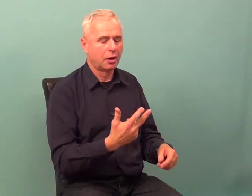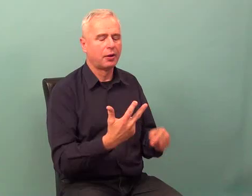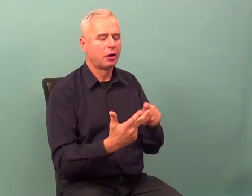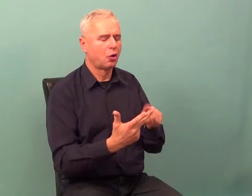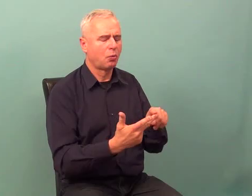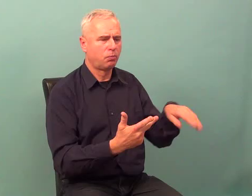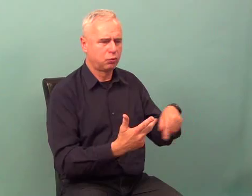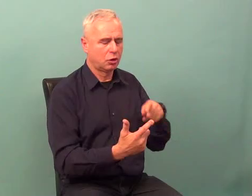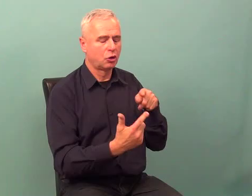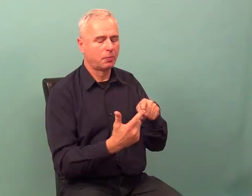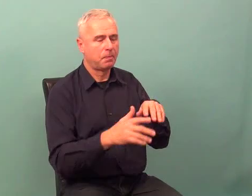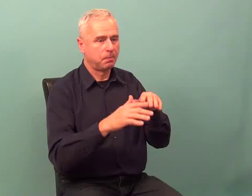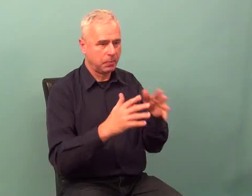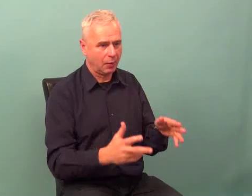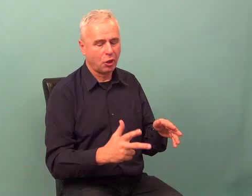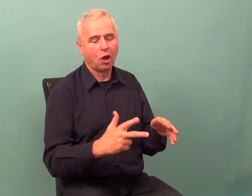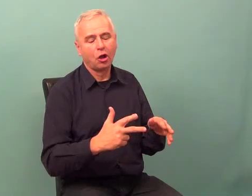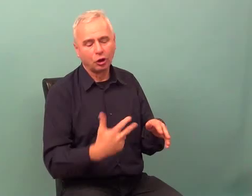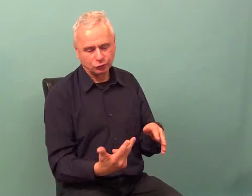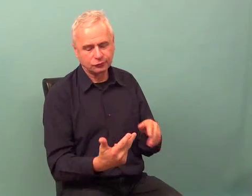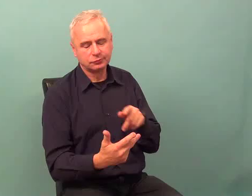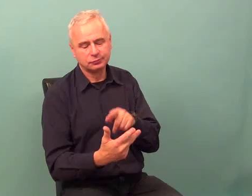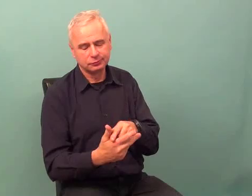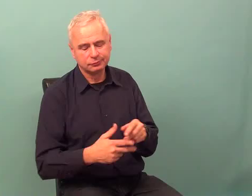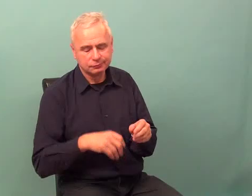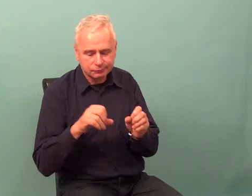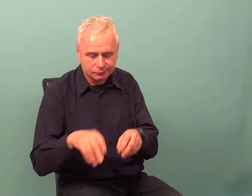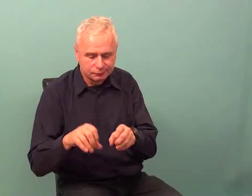Jeden pusty, drugi pełny, a do trzeciego włożył gruszki.